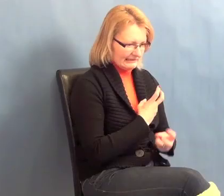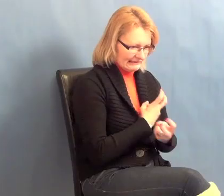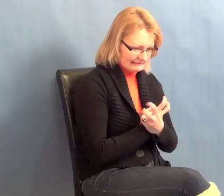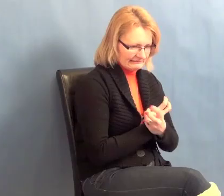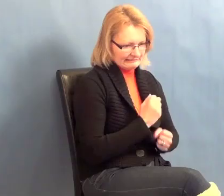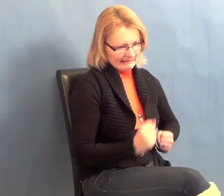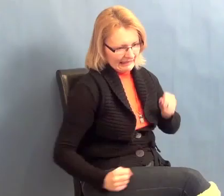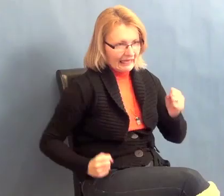Biegać.